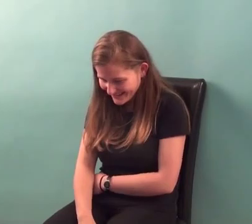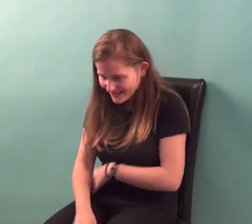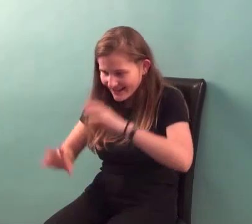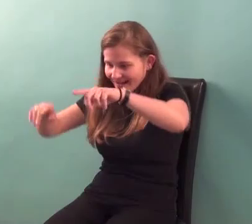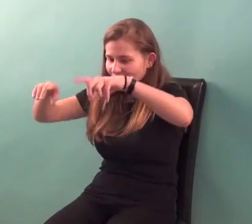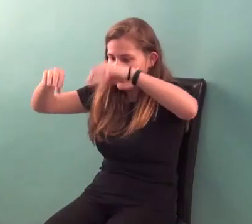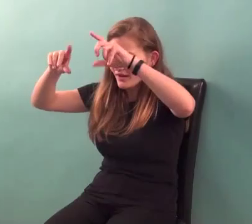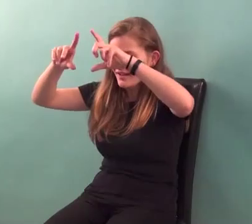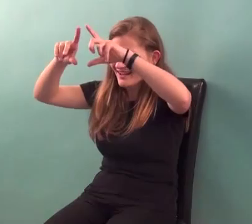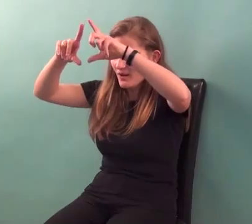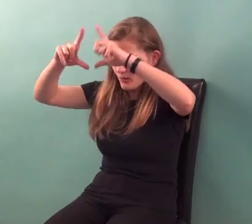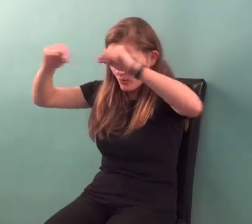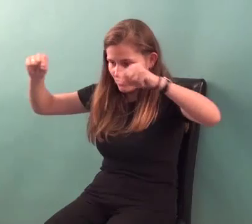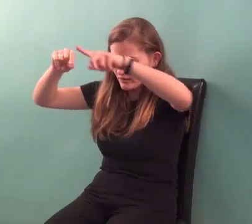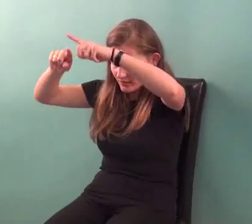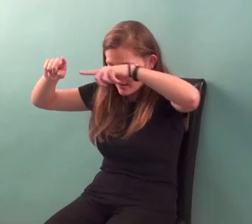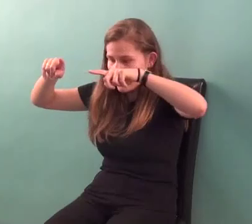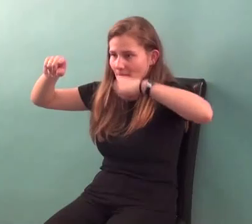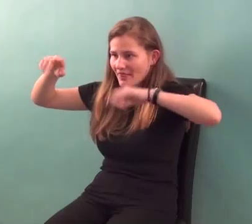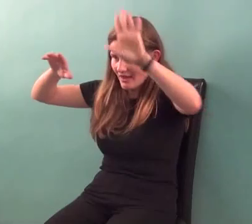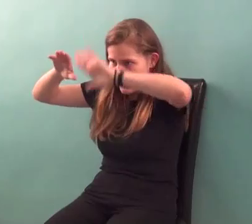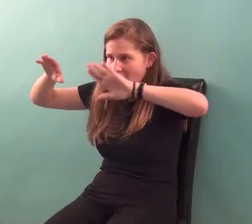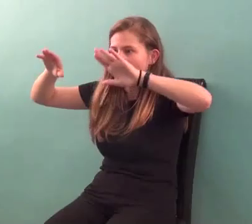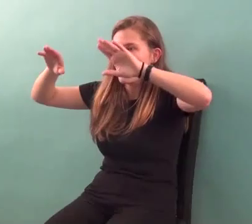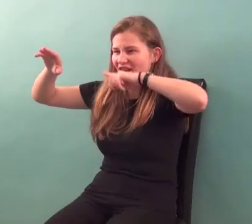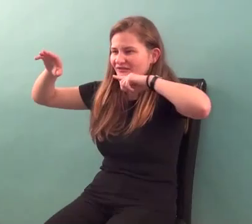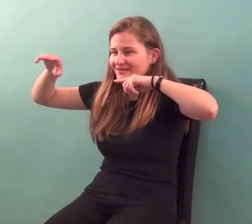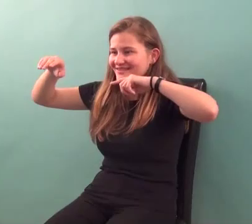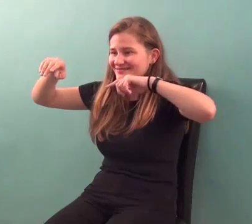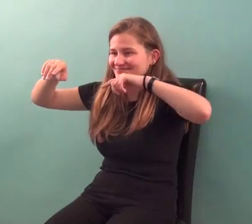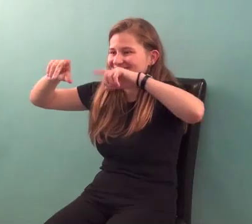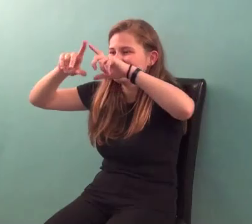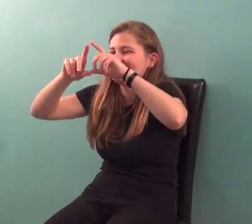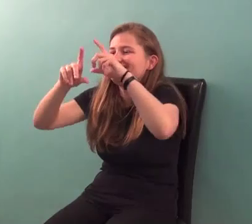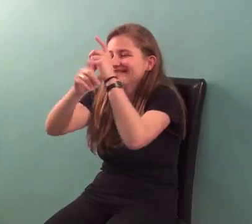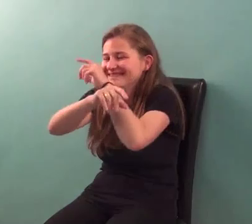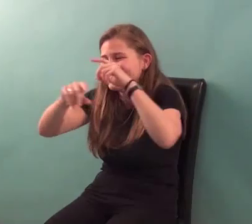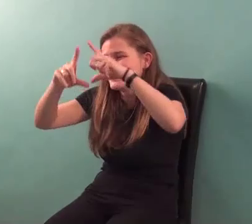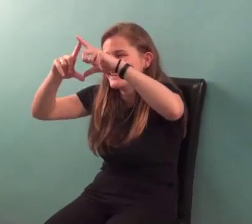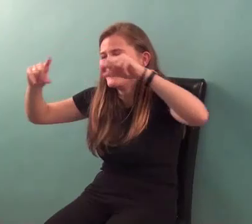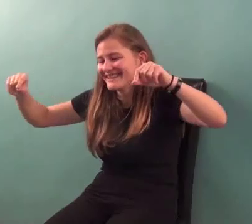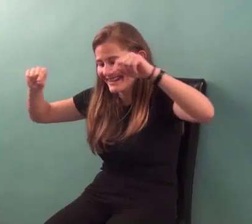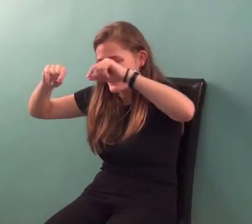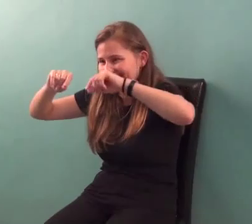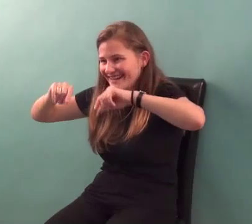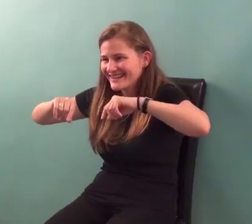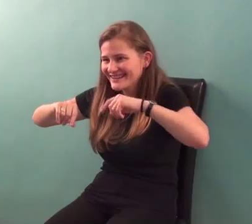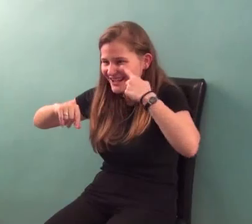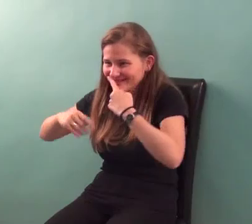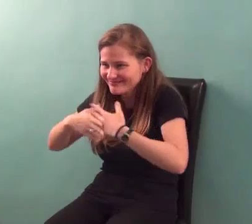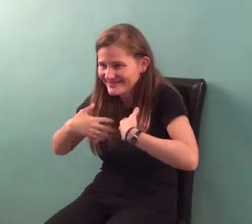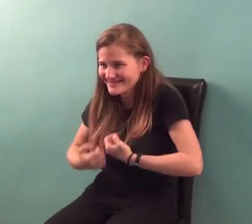Na początku to będzie tak, że jest czerwony trójkąt na białym tle... oczy już się męczą?